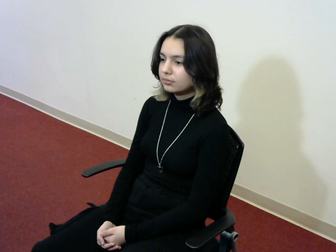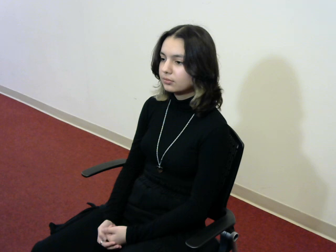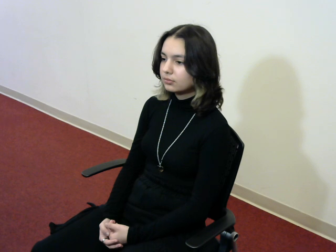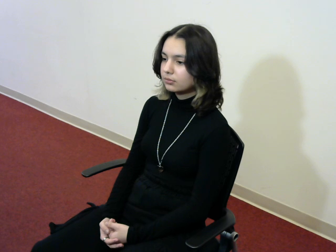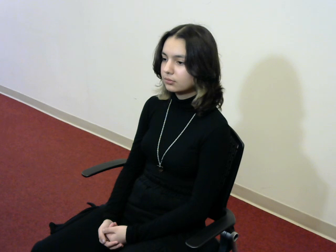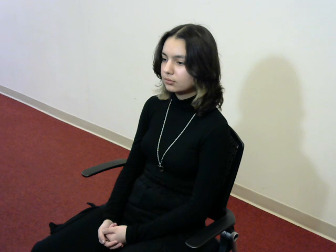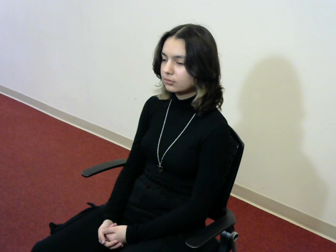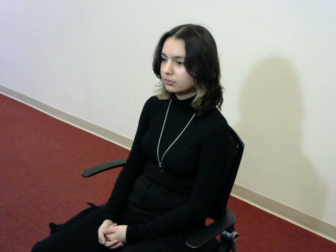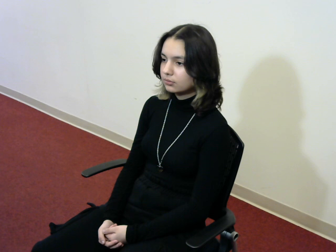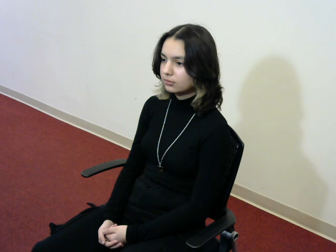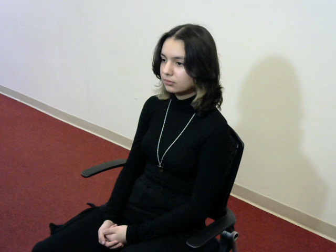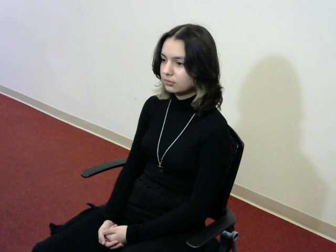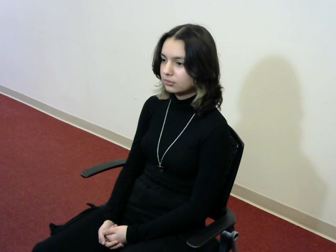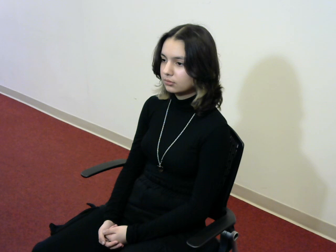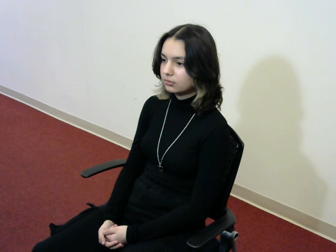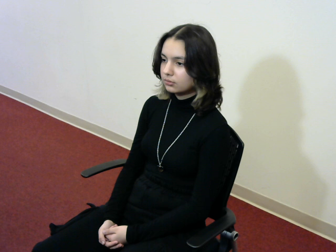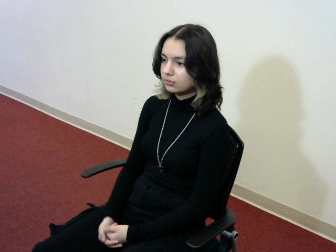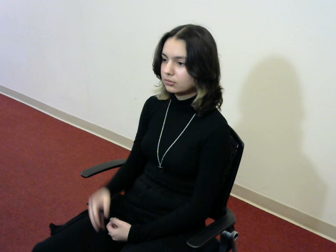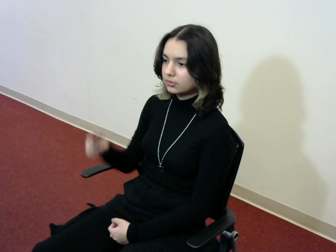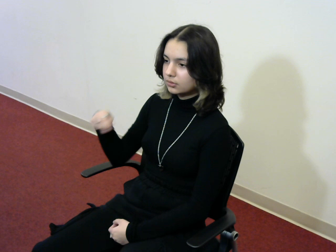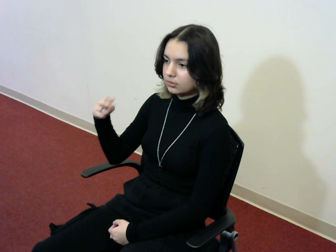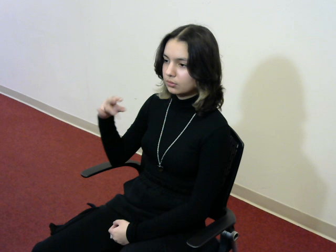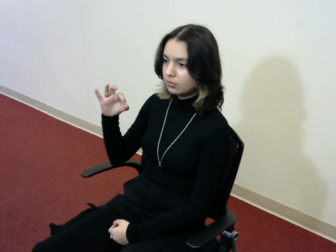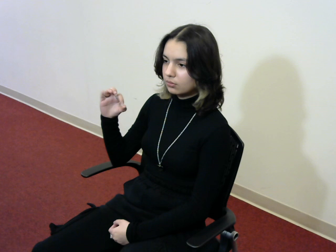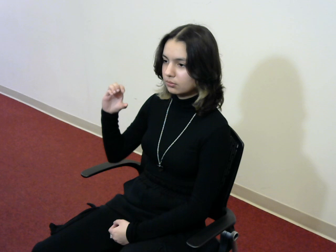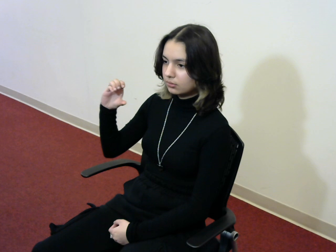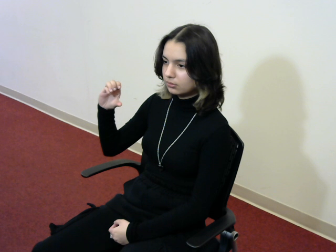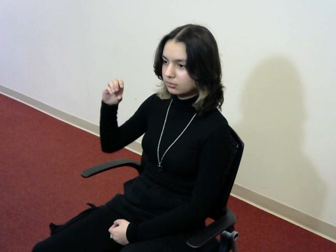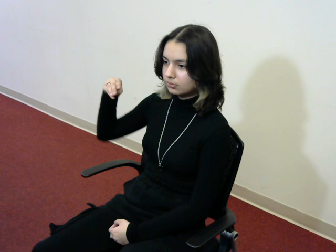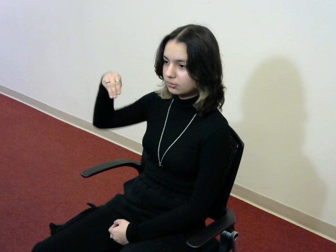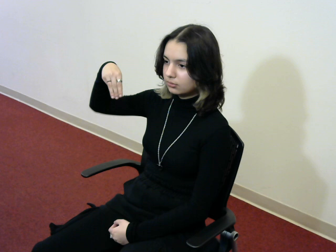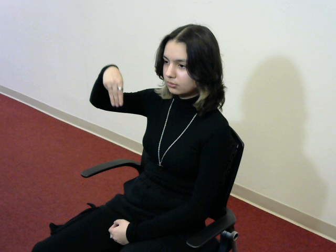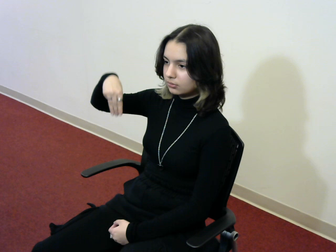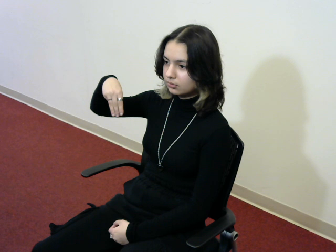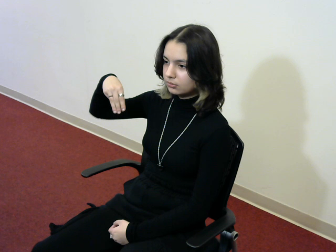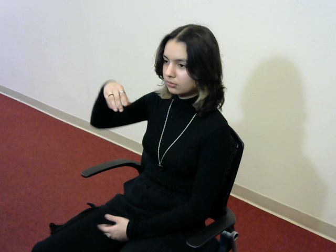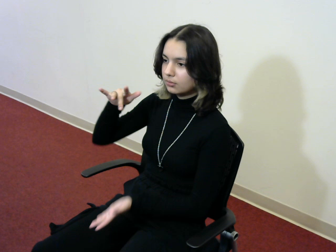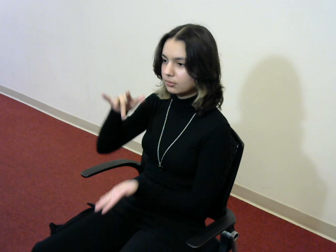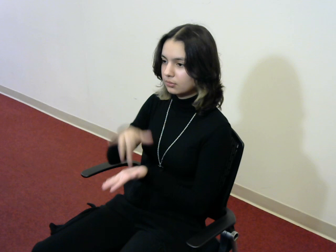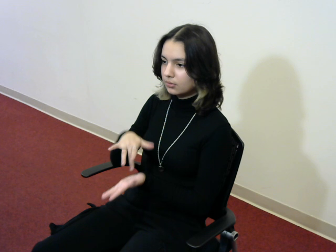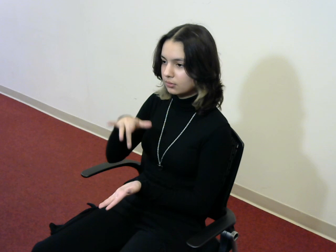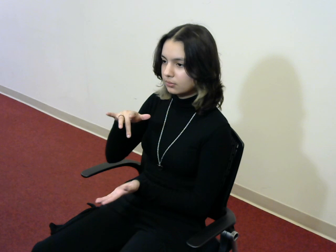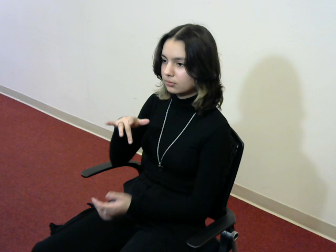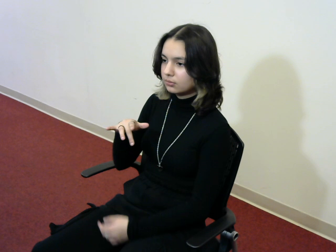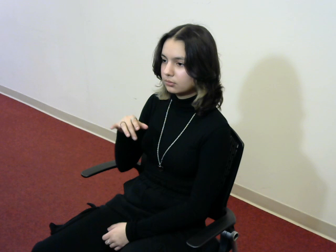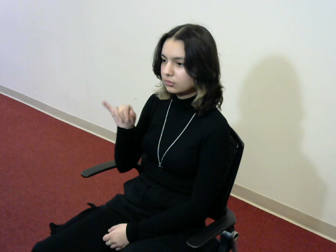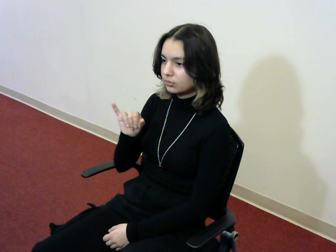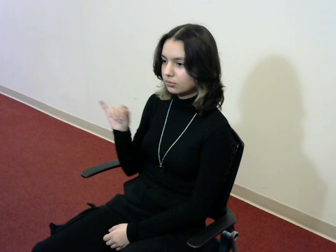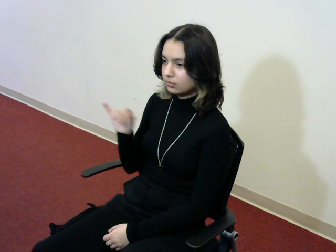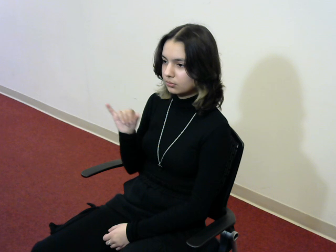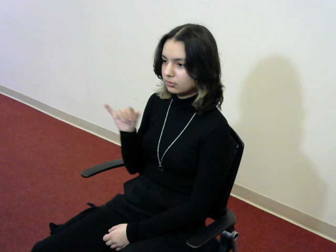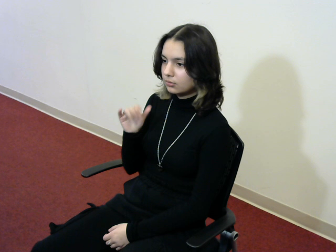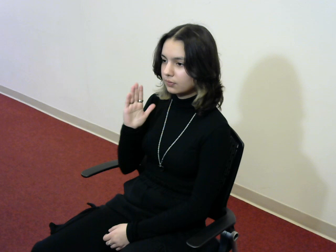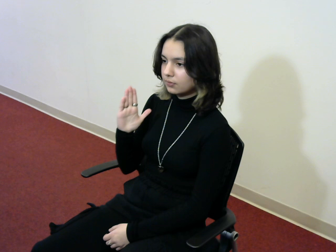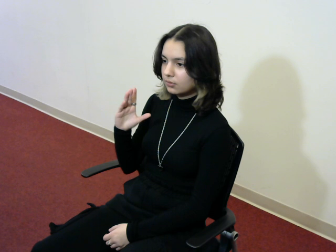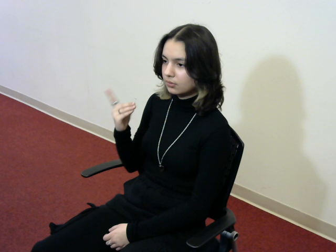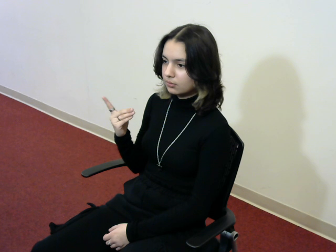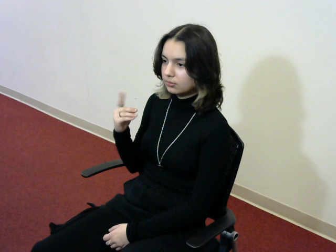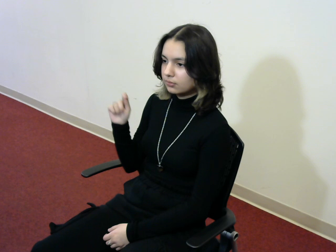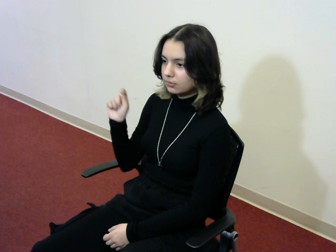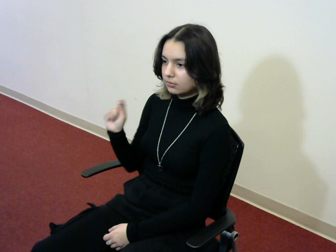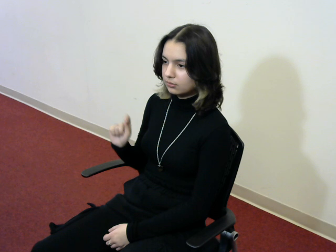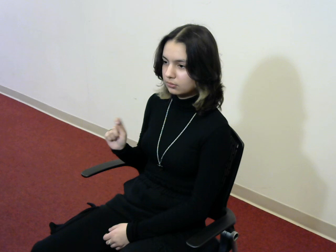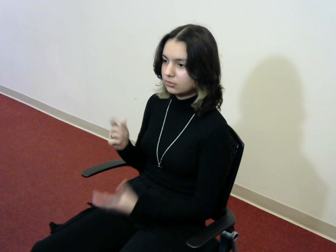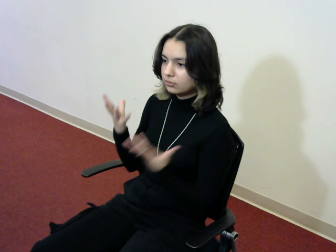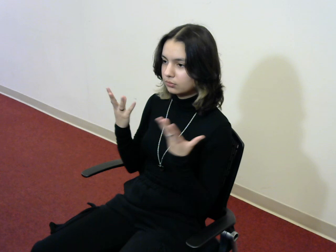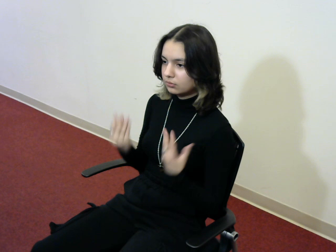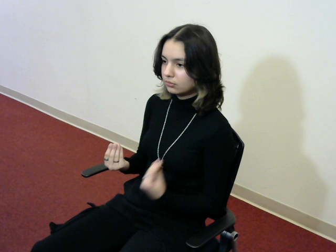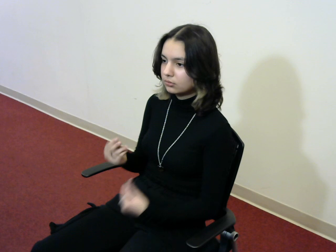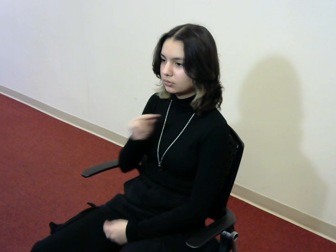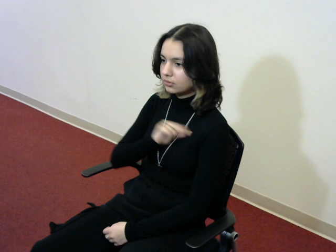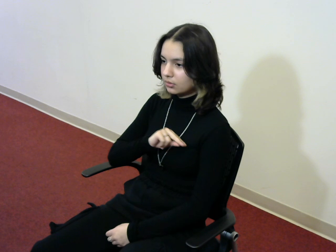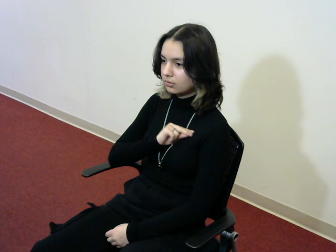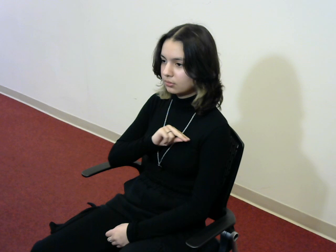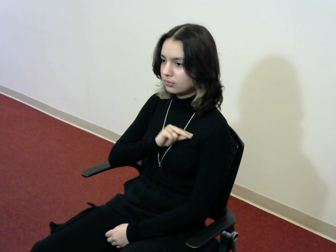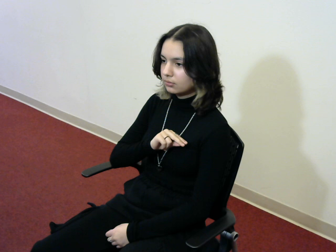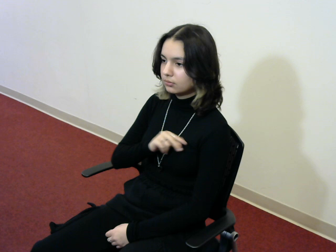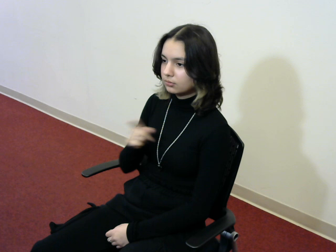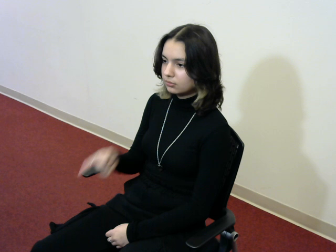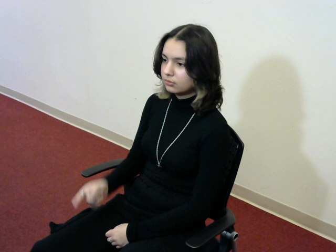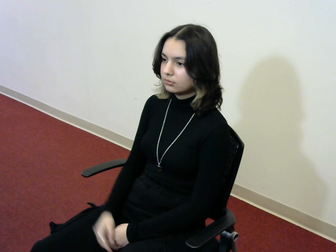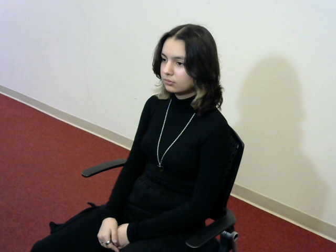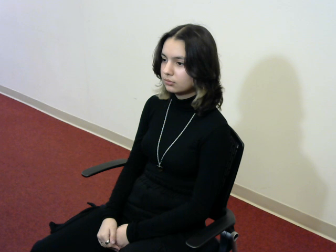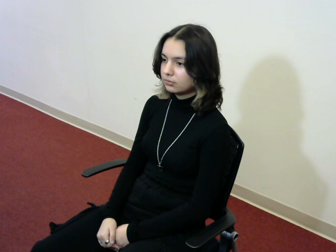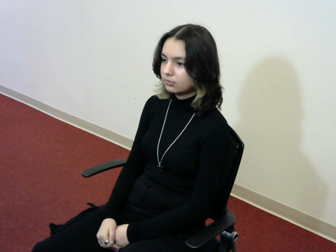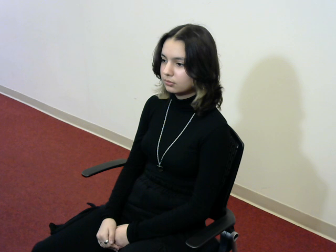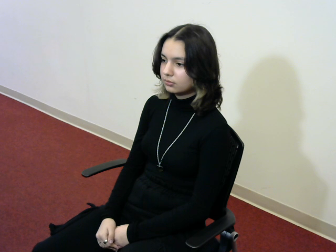DOST mərkəzləri şənbə və bazar günü işləyirmi?